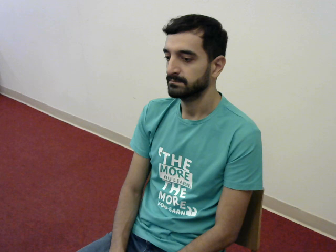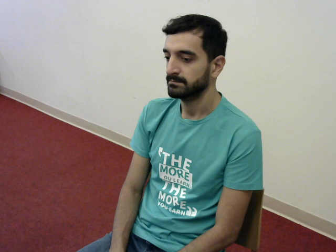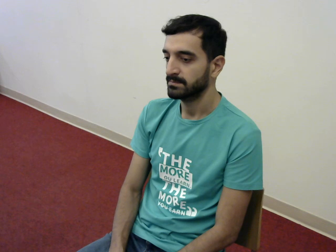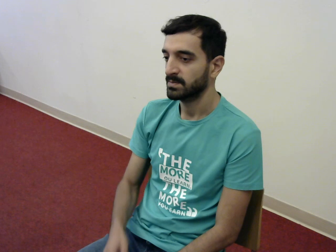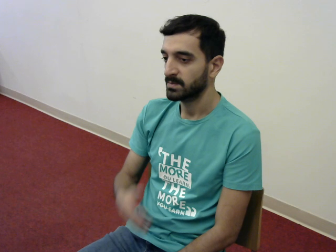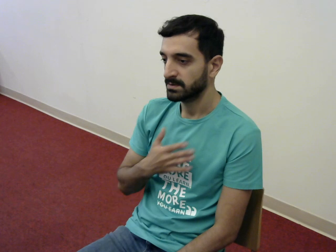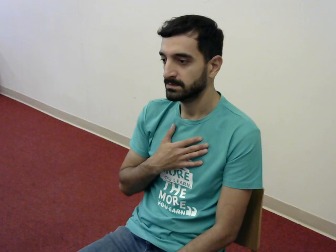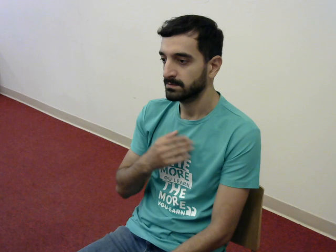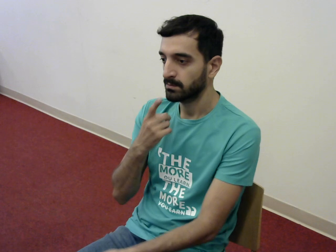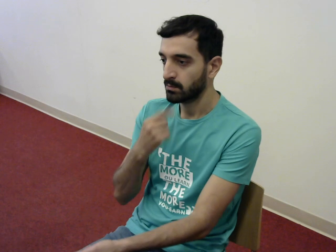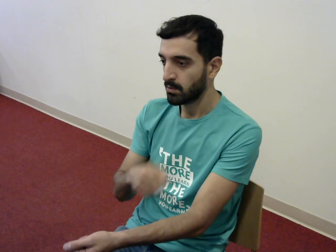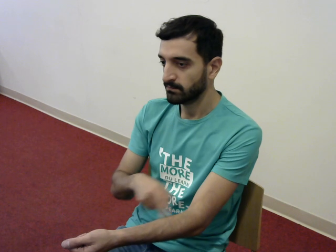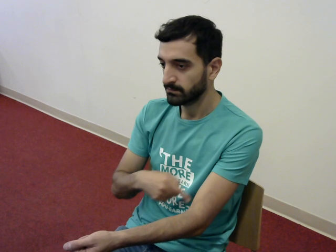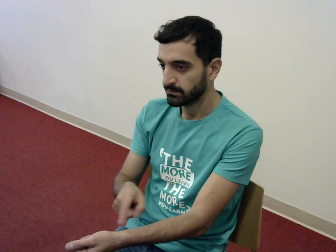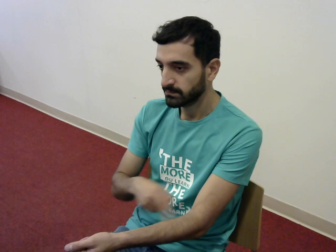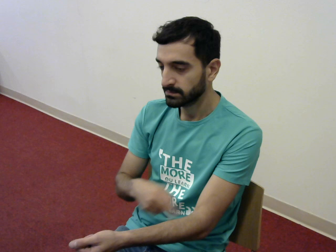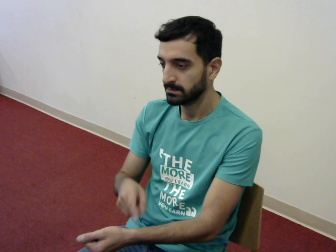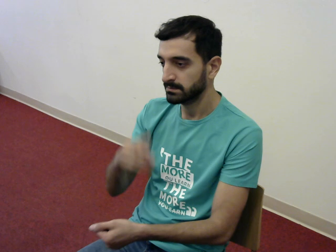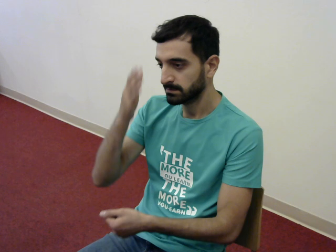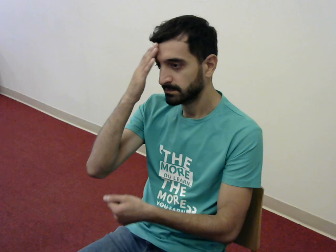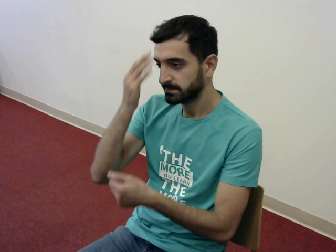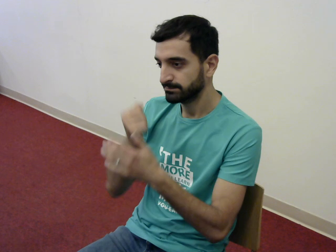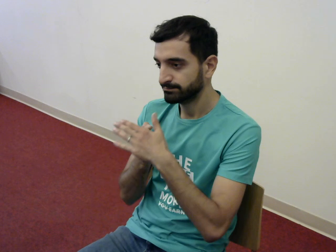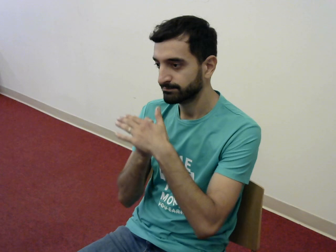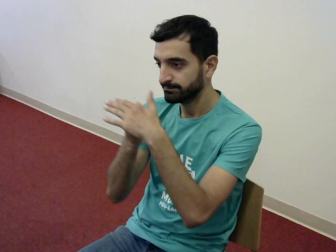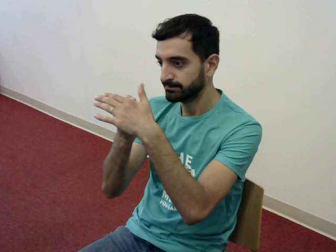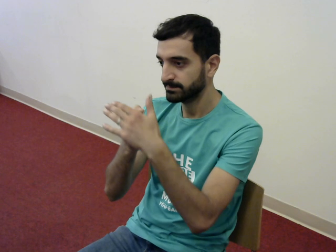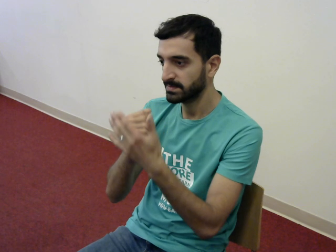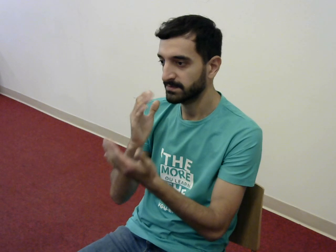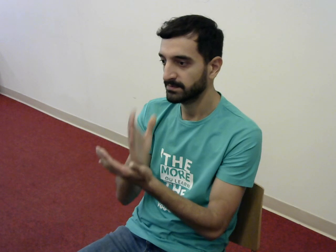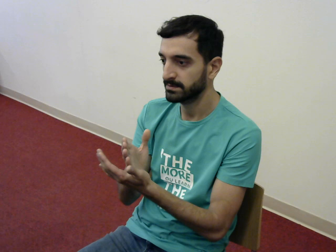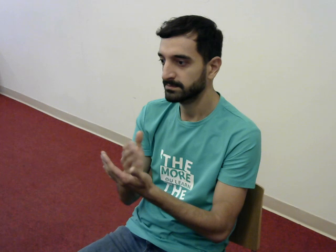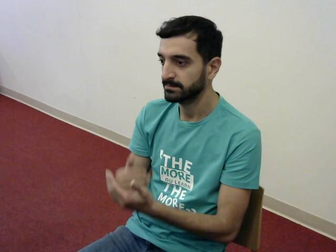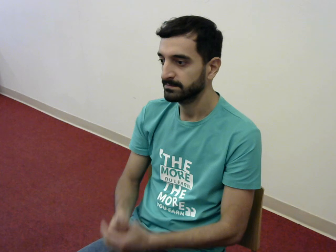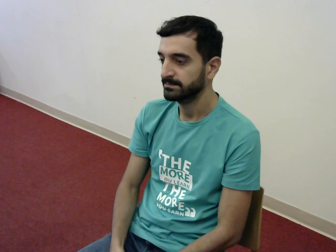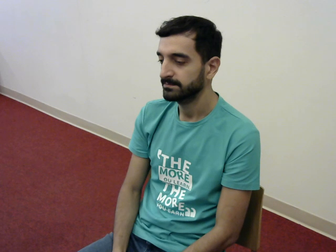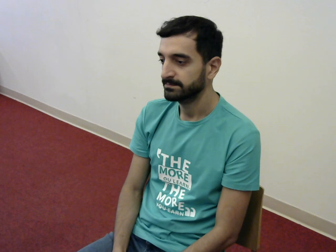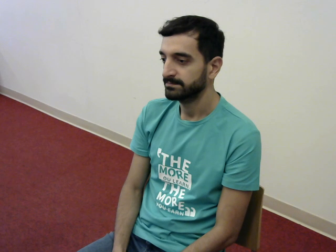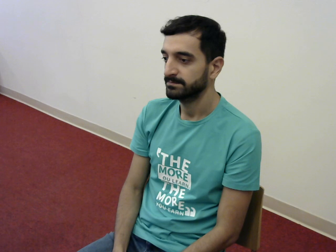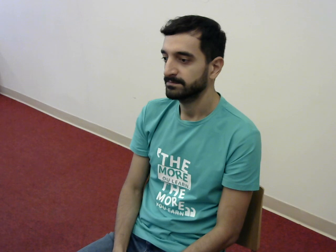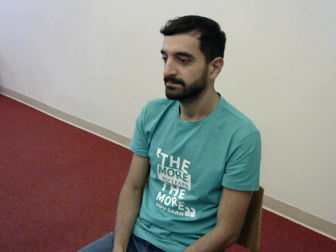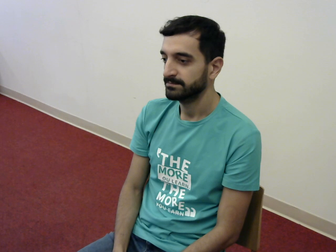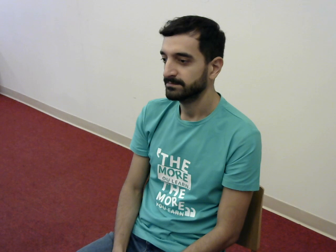Mənim qan təzyiqim var